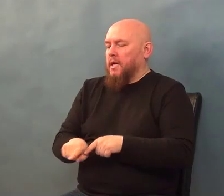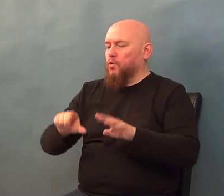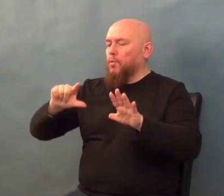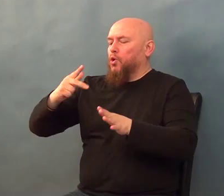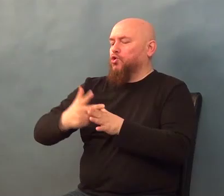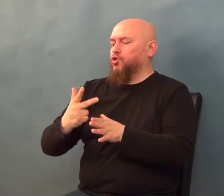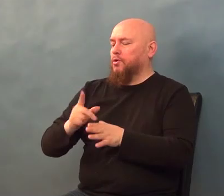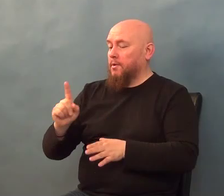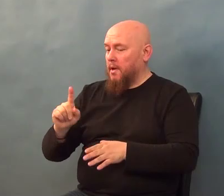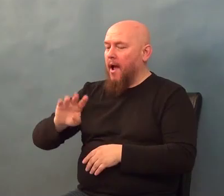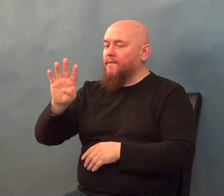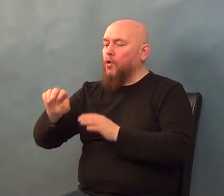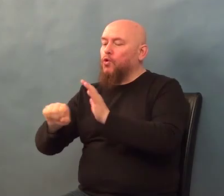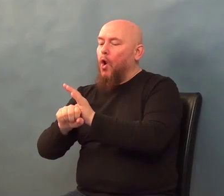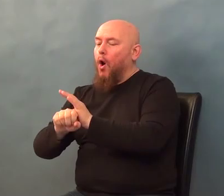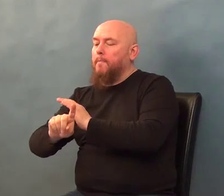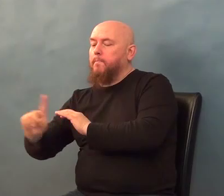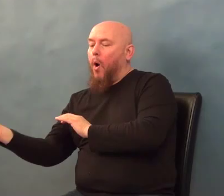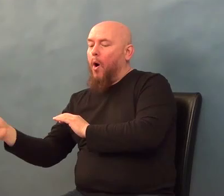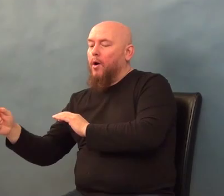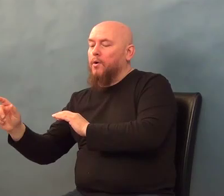Ale będę zajęty z moją siostrą o siódmej trzydzieści.